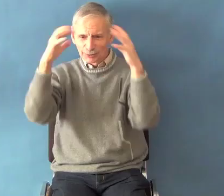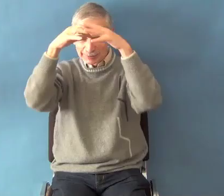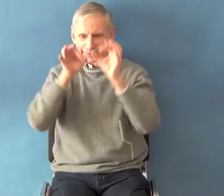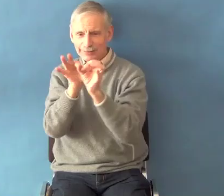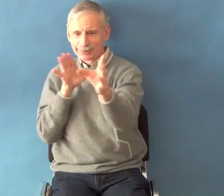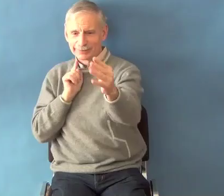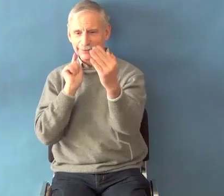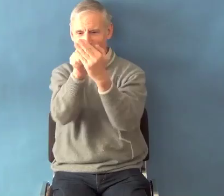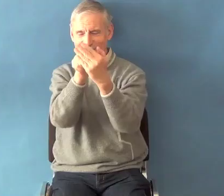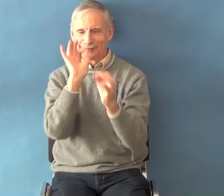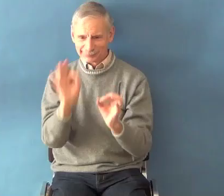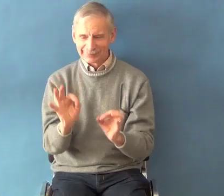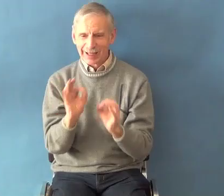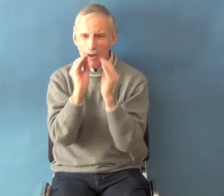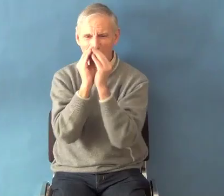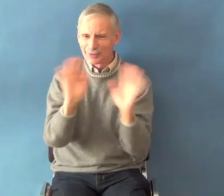Do dużej kuli jest łatwiej trafić.